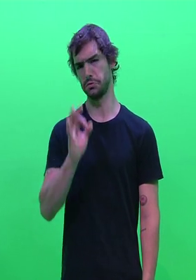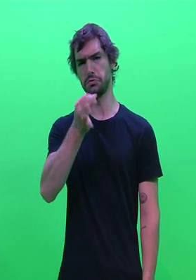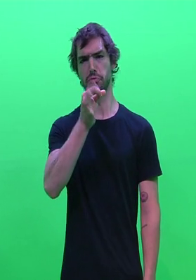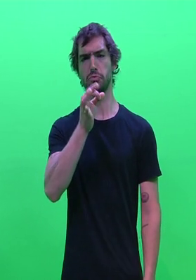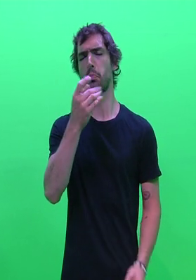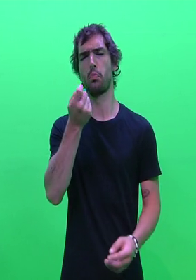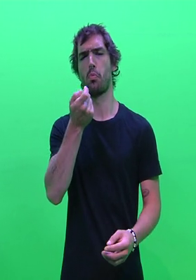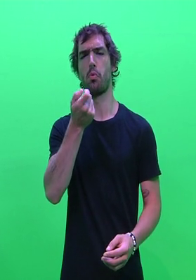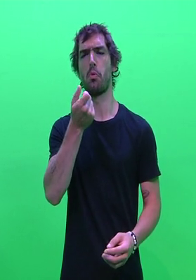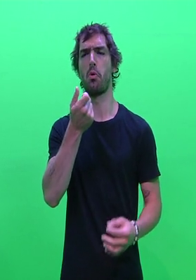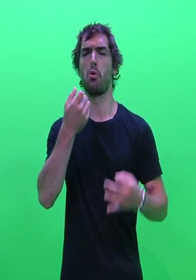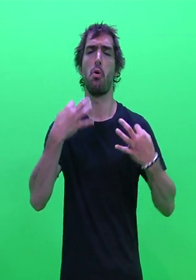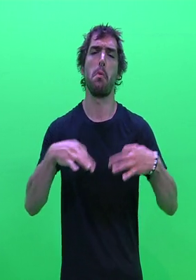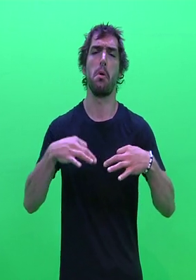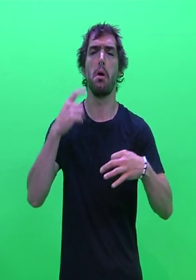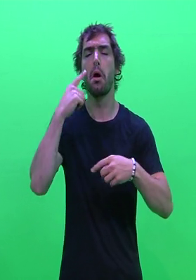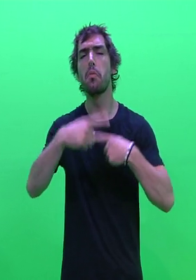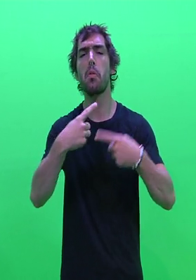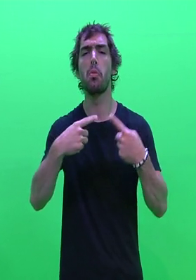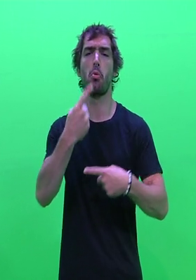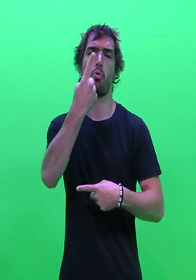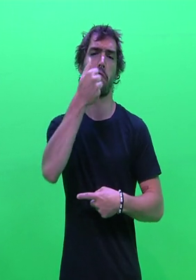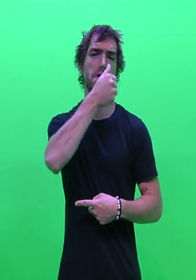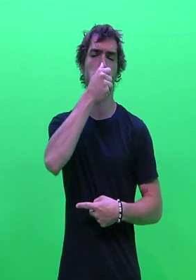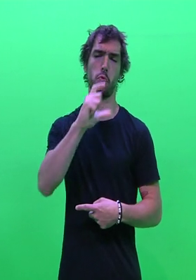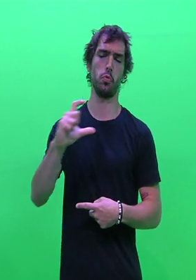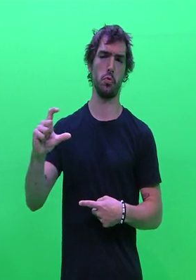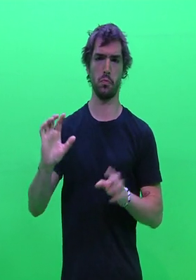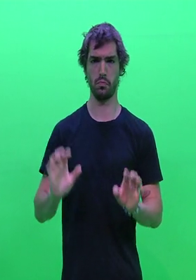Sí, però molt poc. Normalment un got de vi al dia.